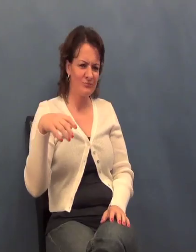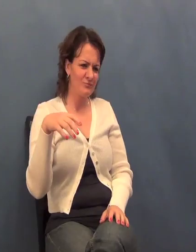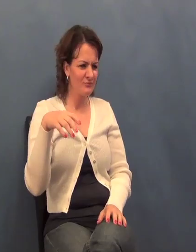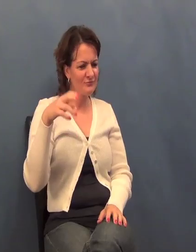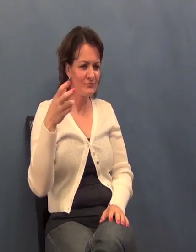Wstaje.